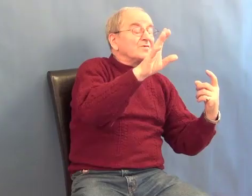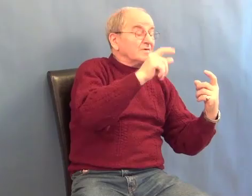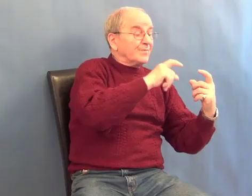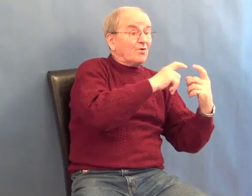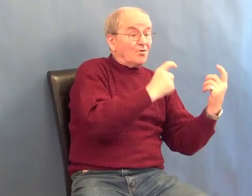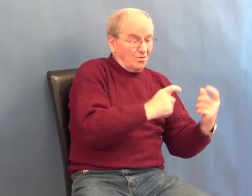Poczekaj.